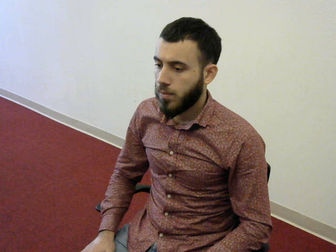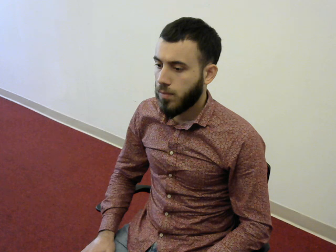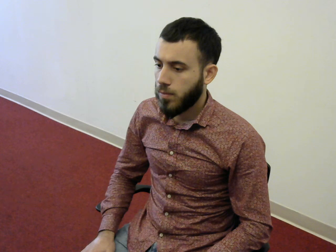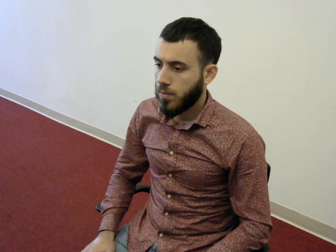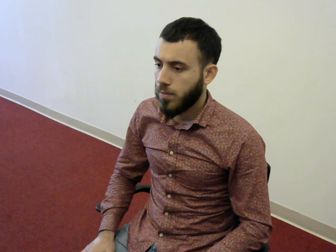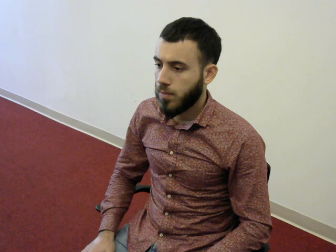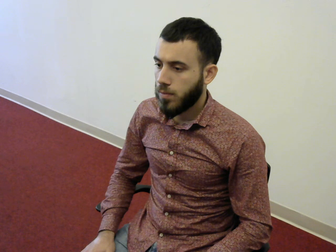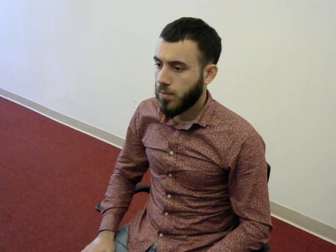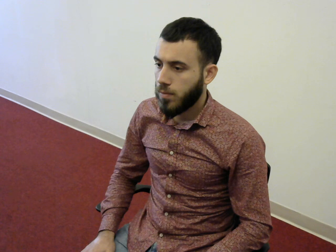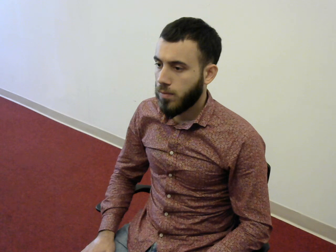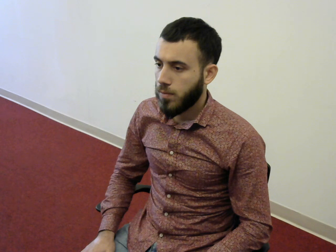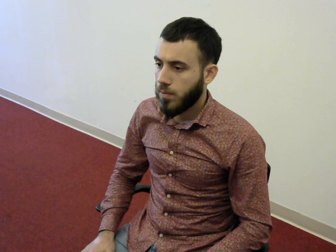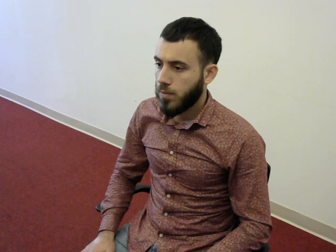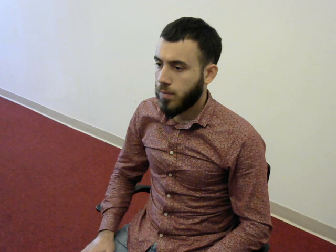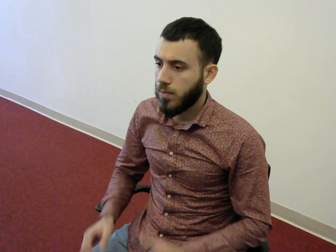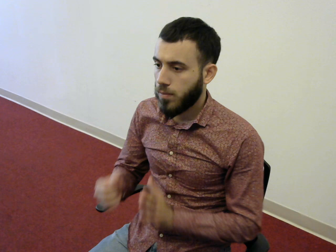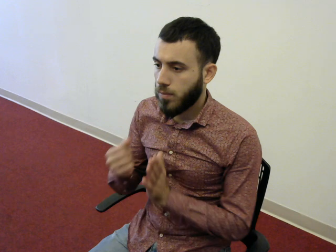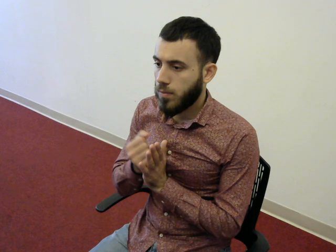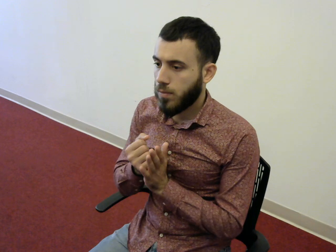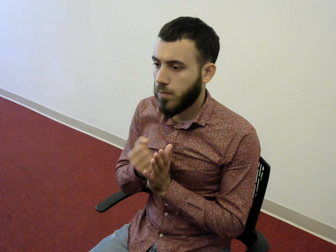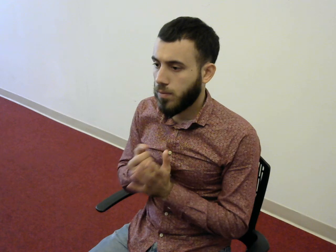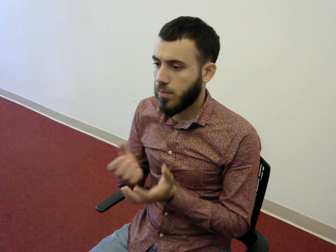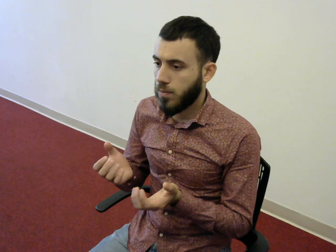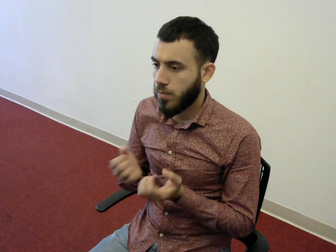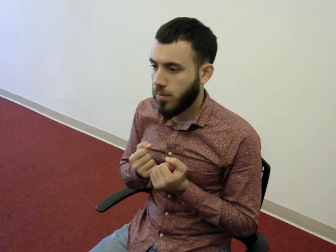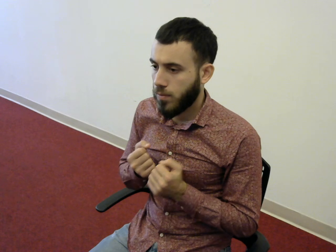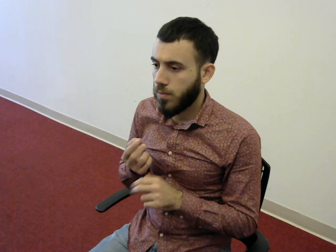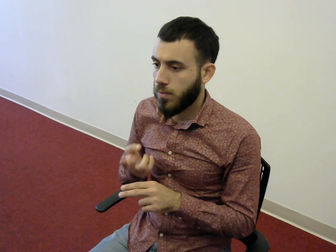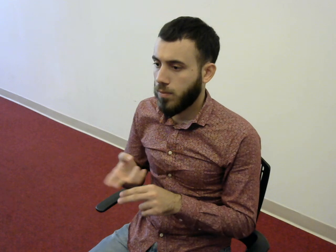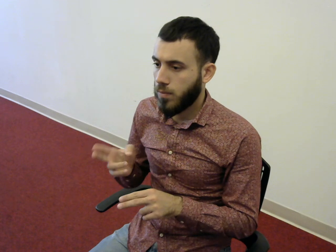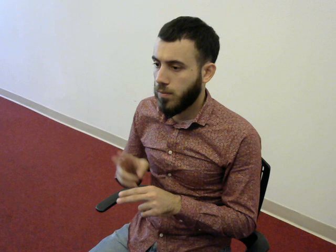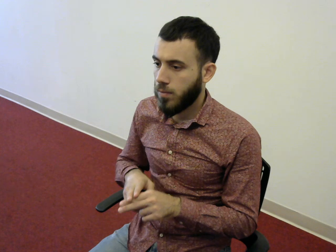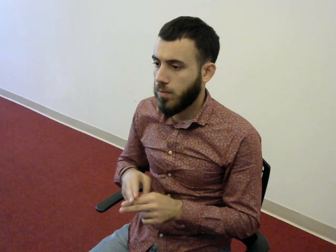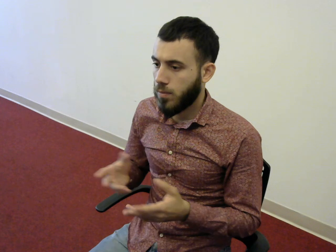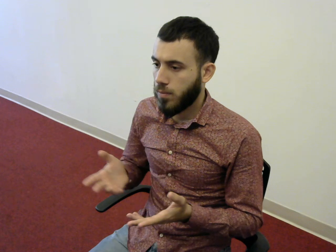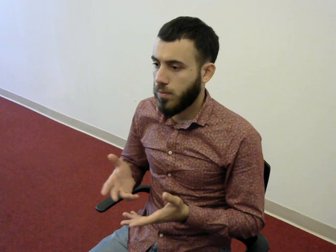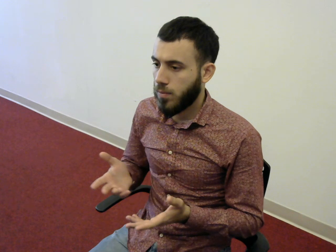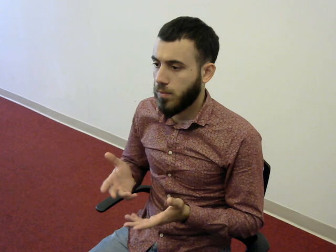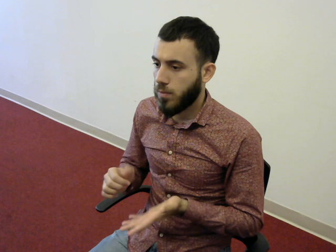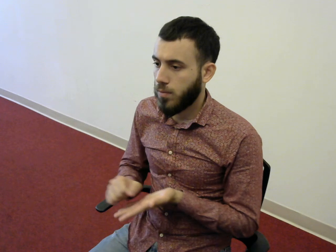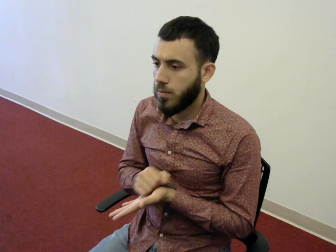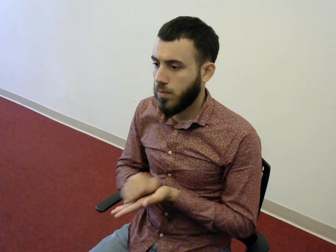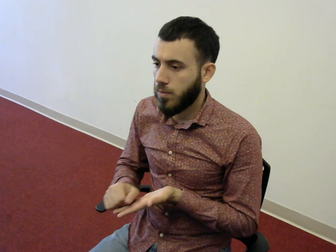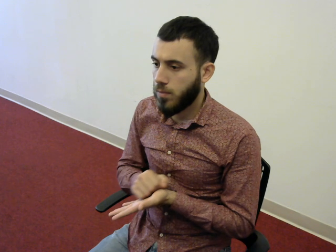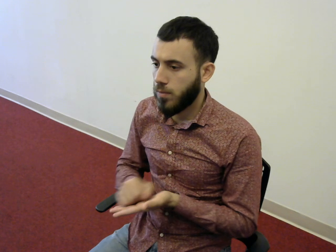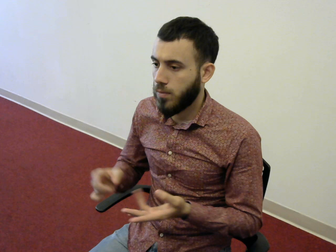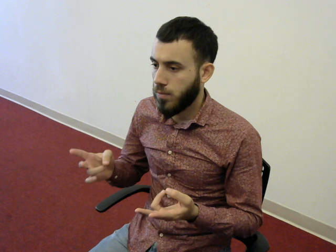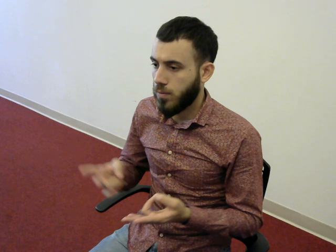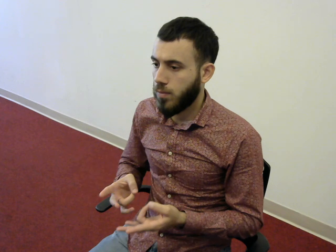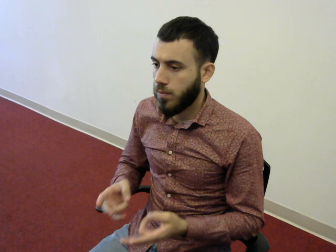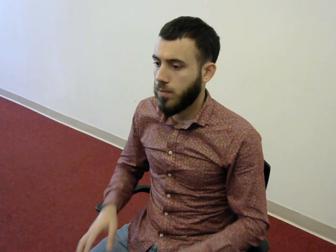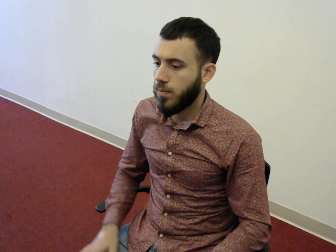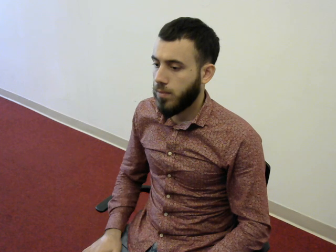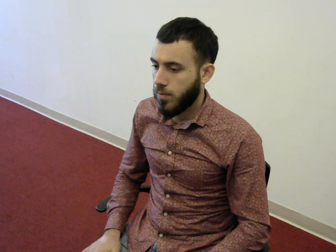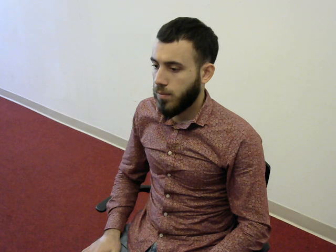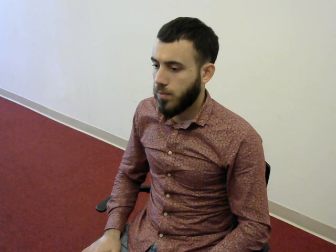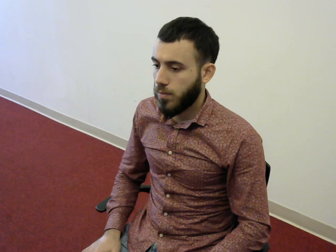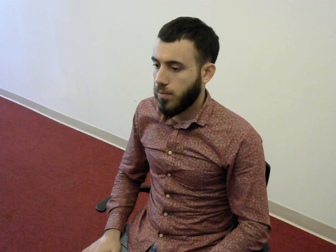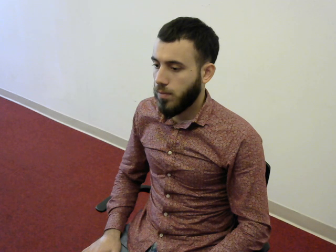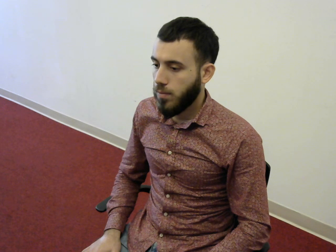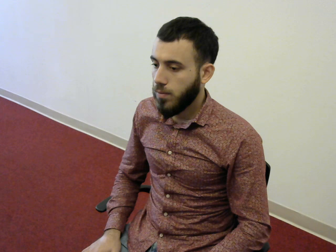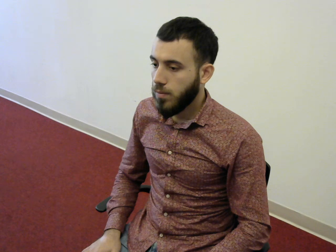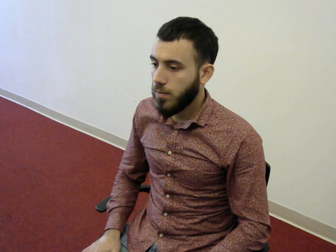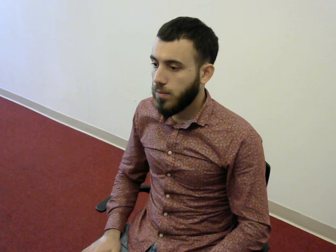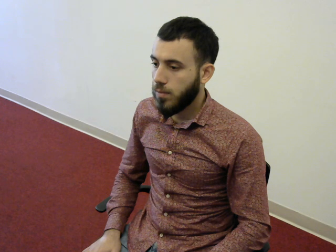Viza almaq üçün hansı sənədlər lazımdır?